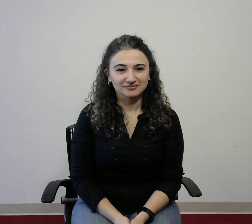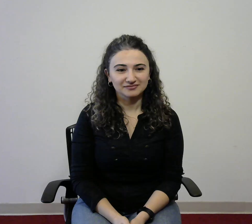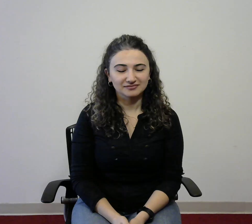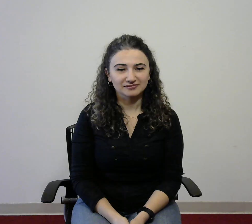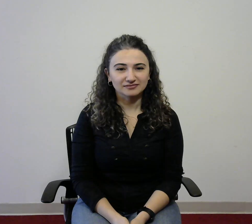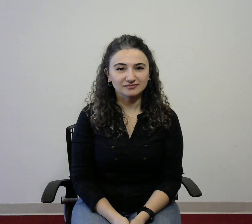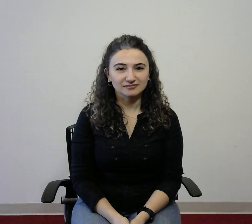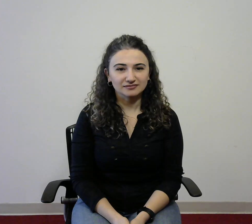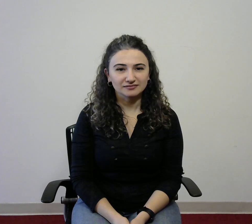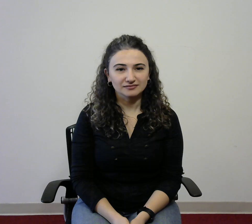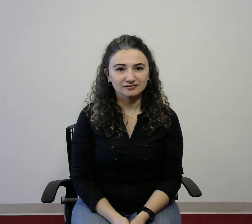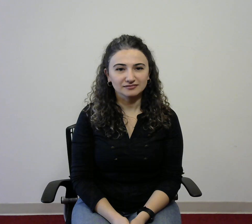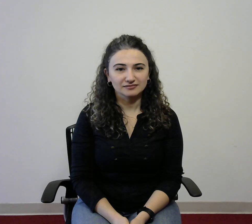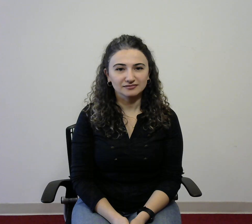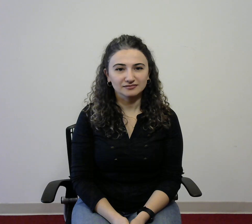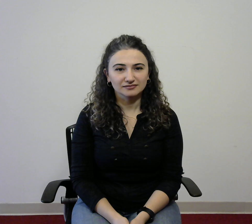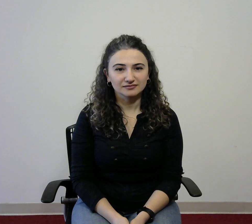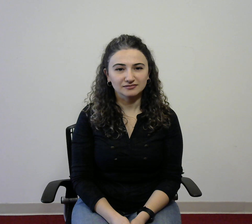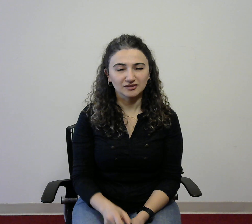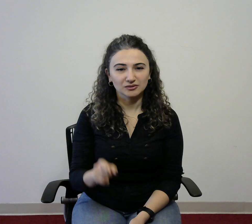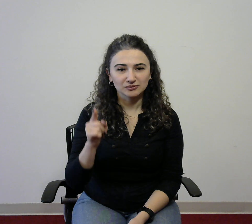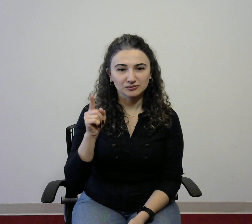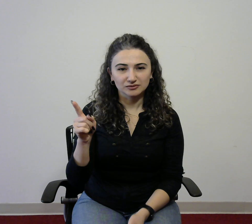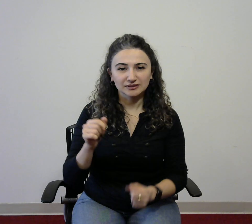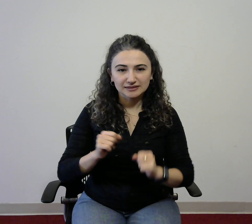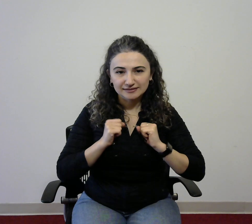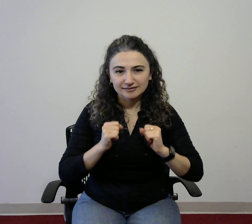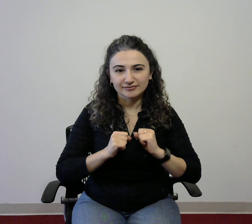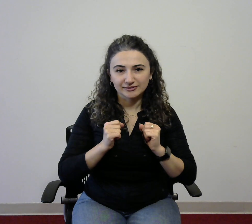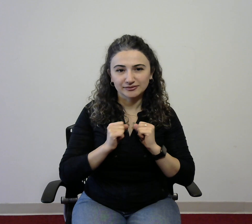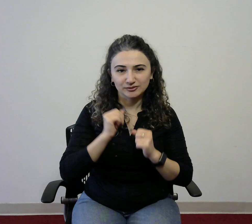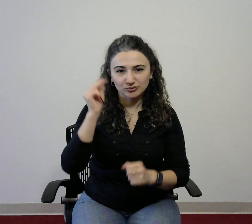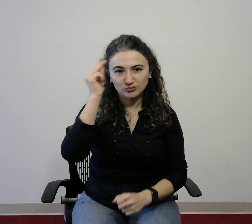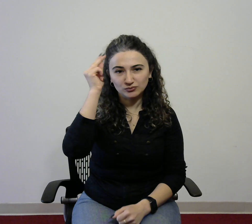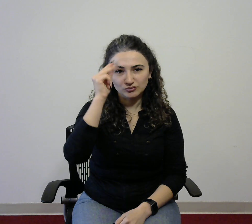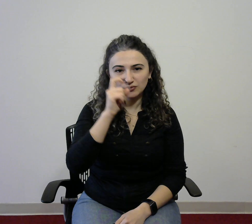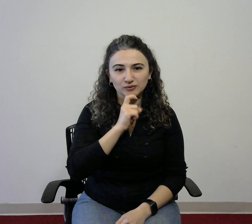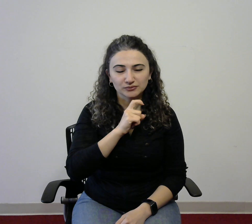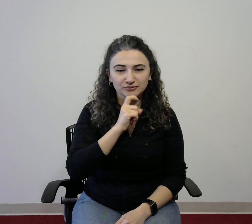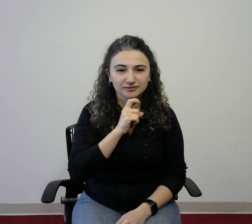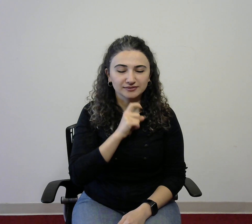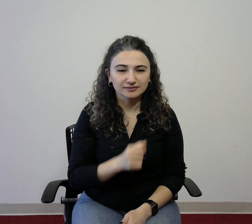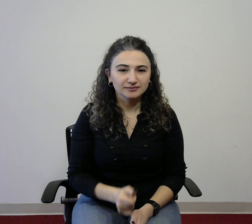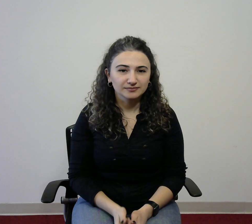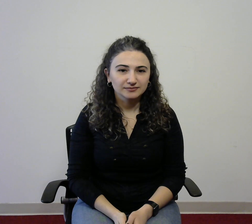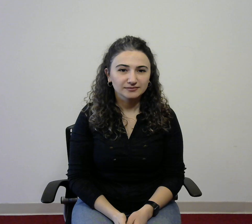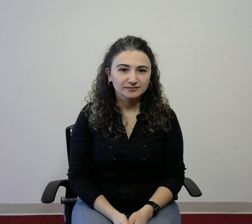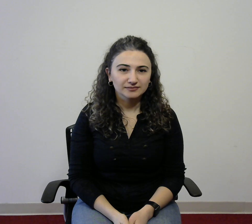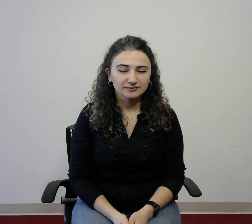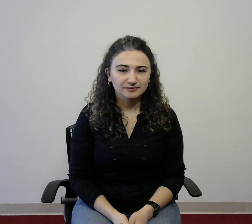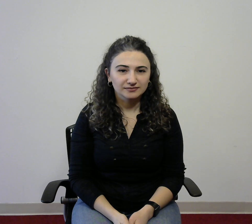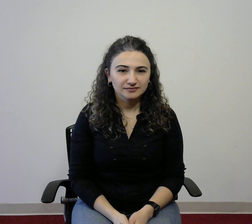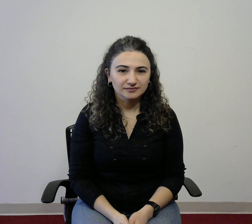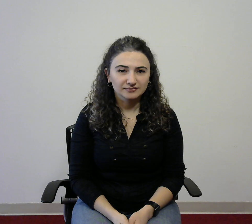O çalışqan şagirddir